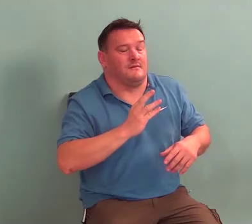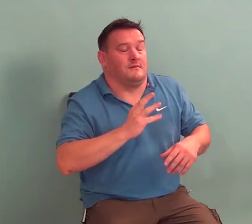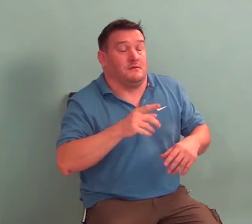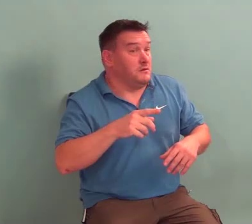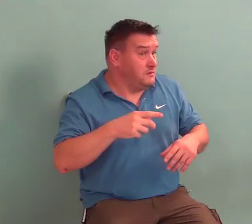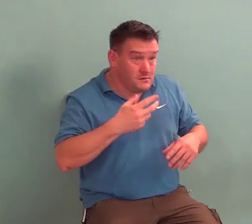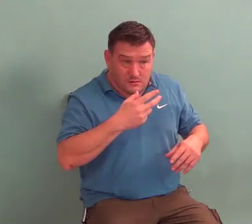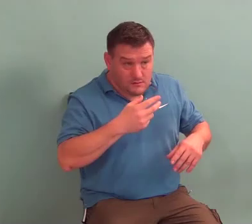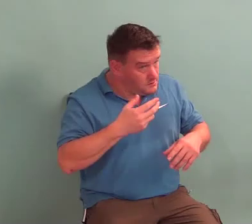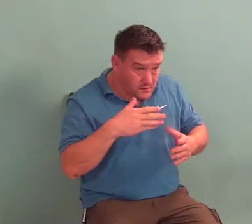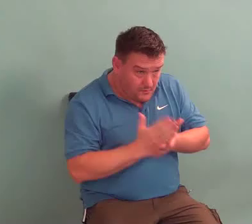Nie pomogło.